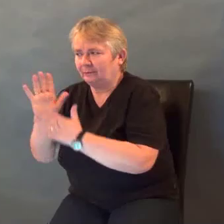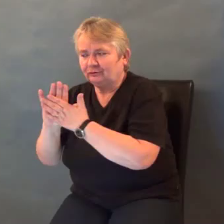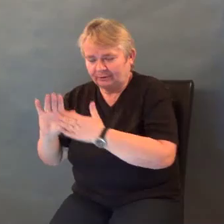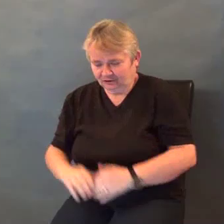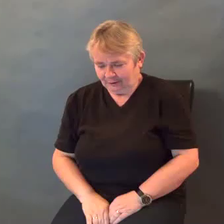Przepraszam.